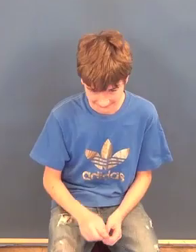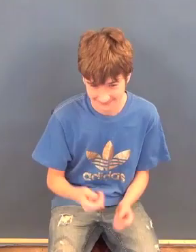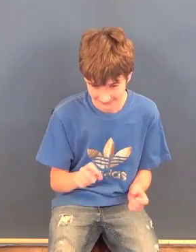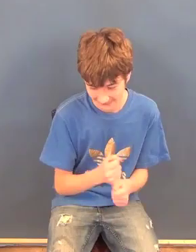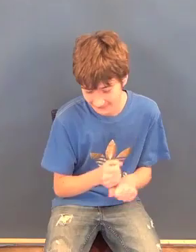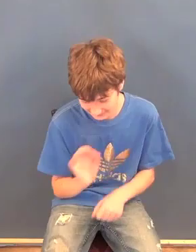Pracuję.